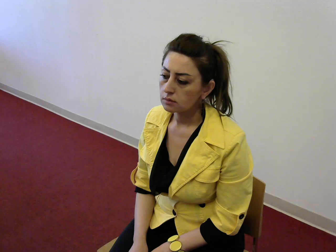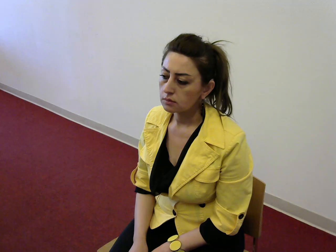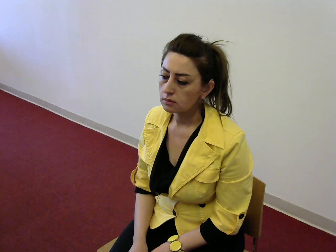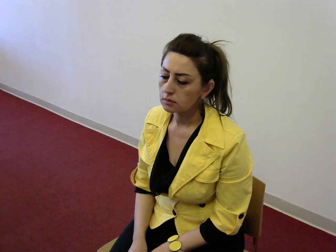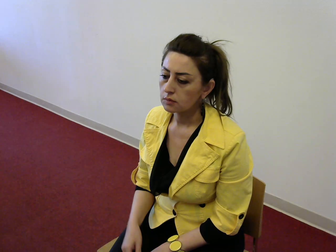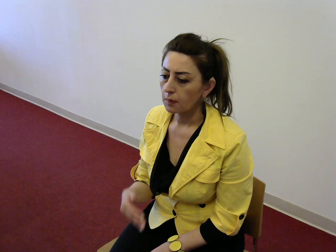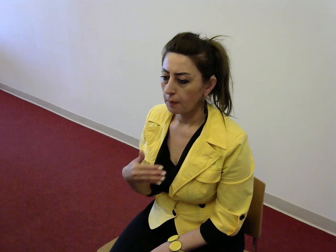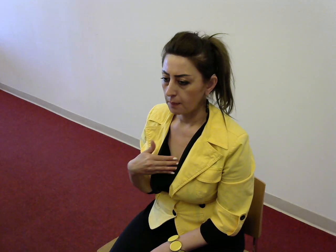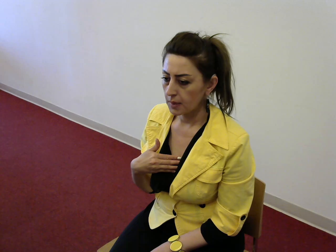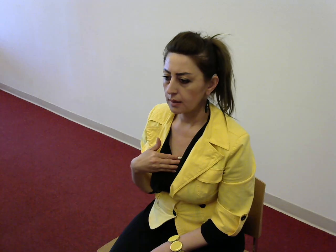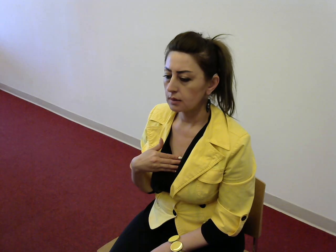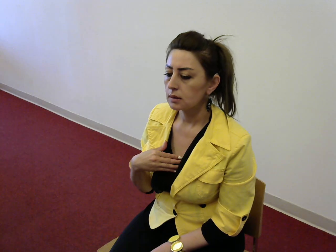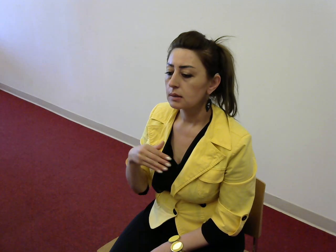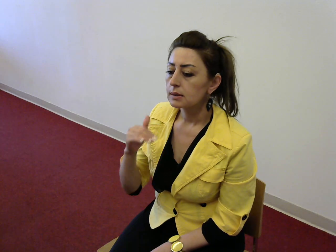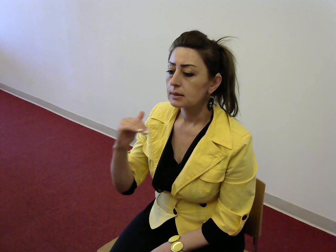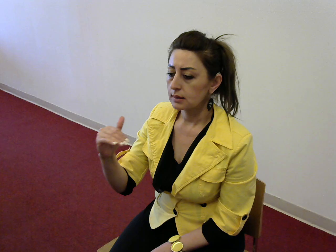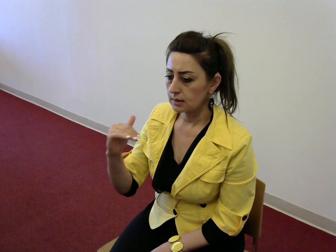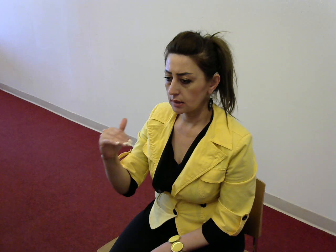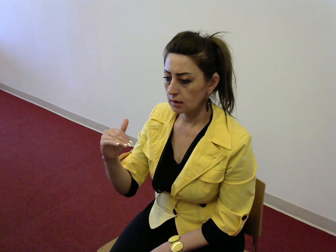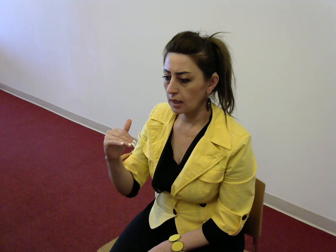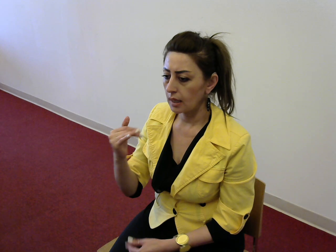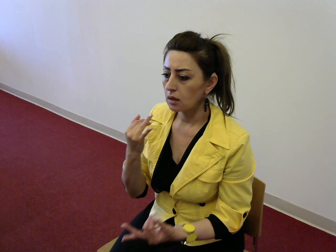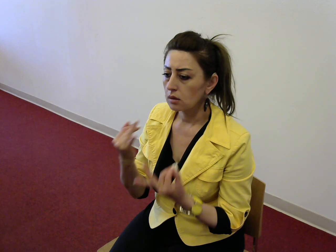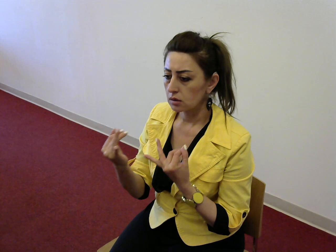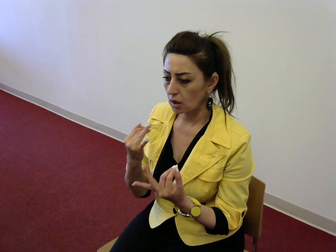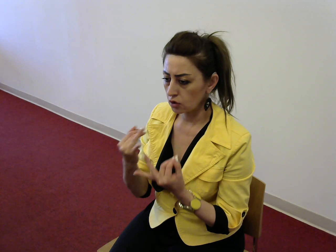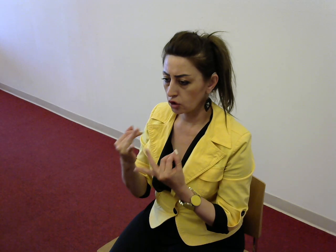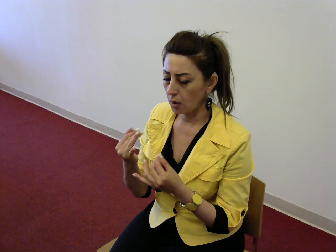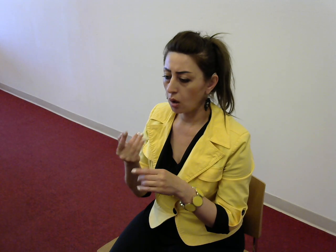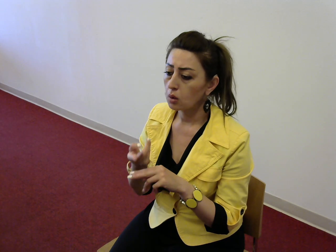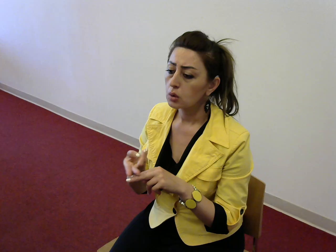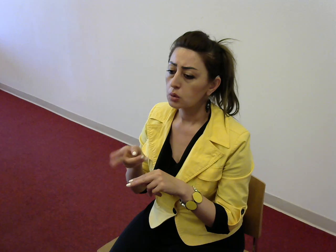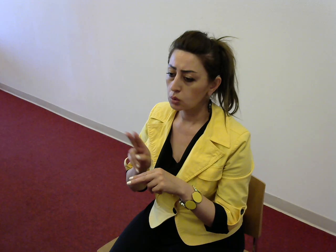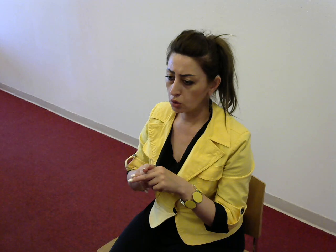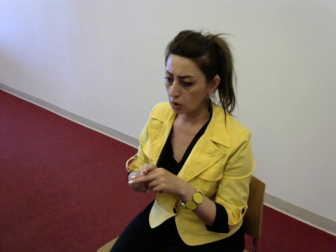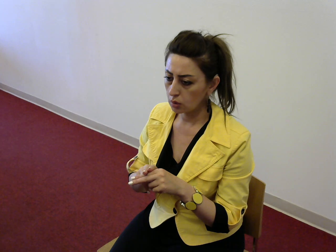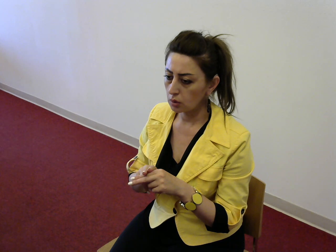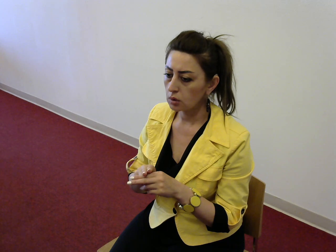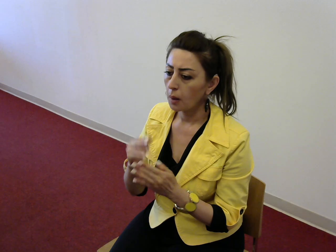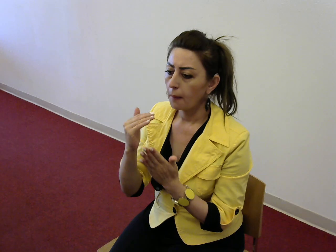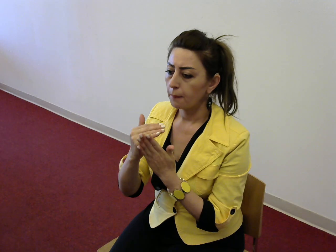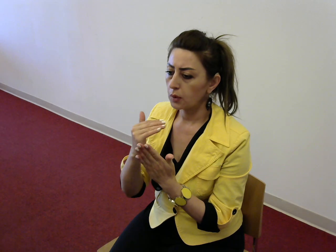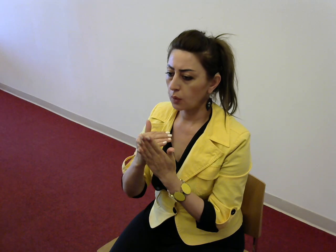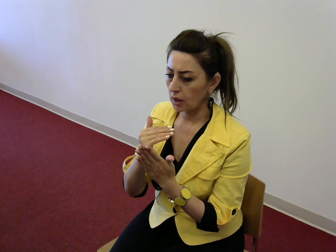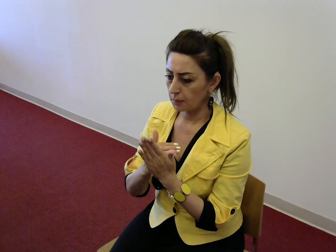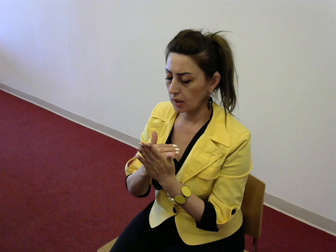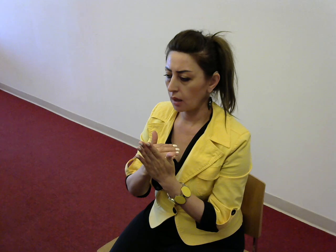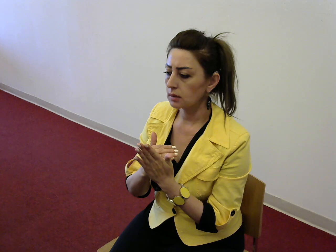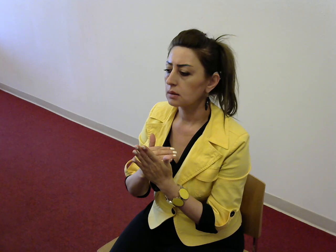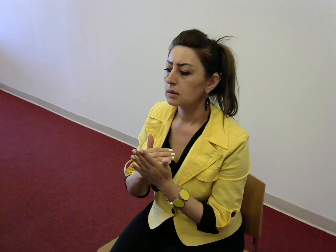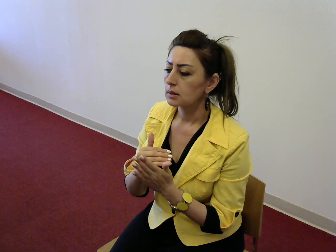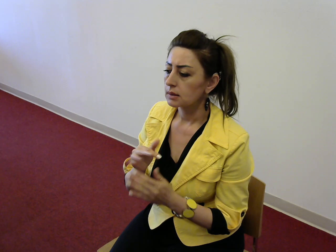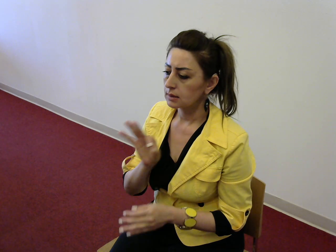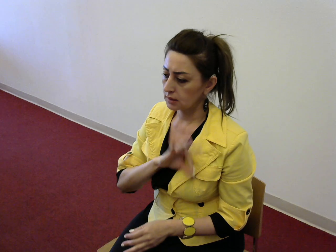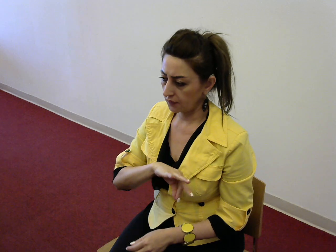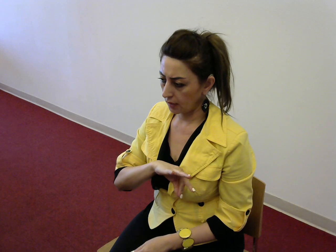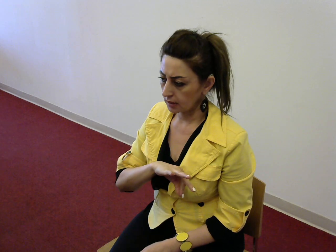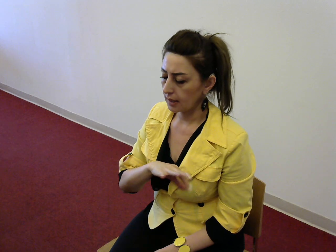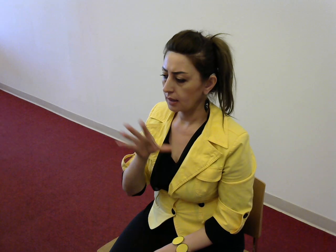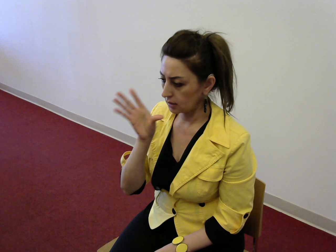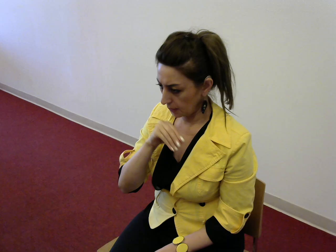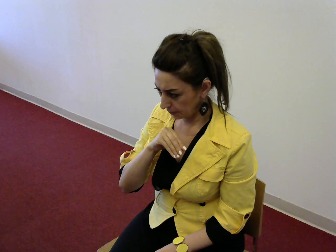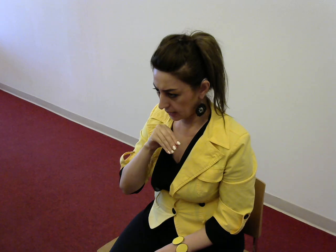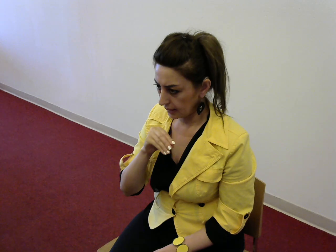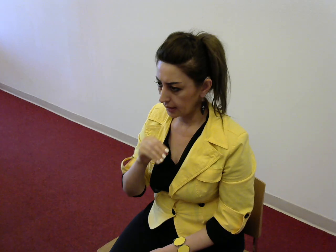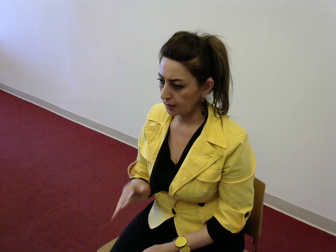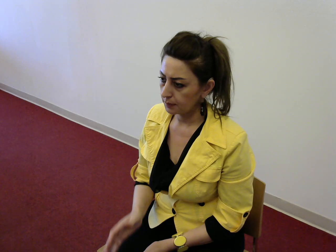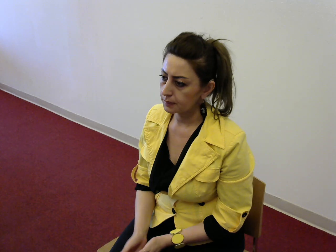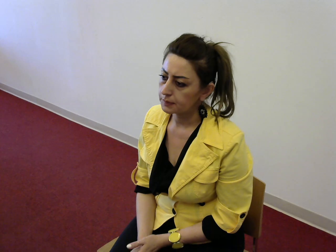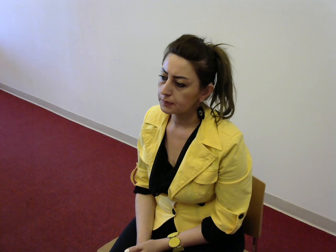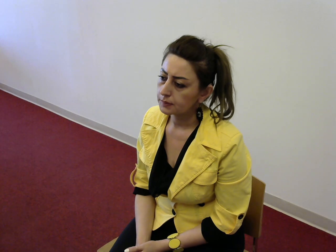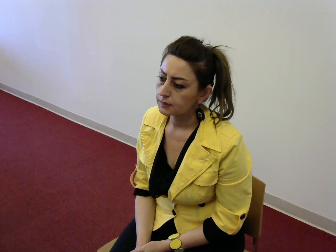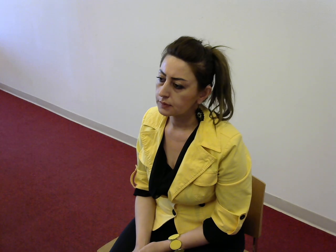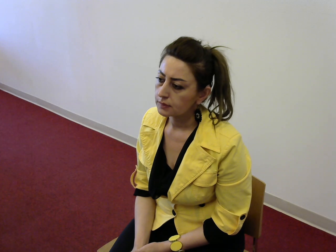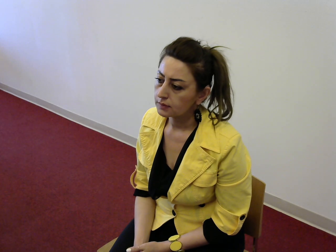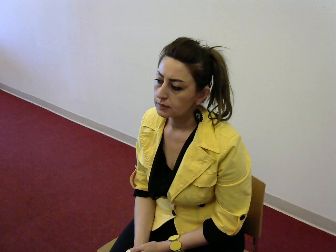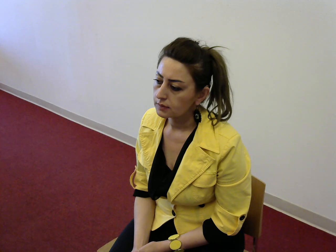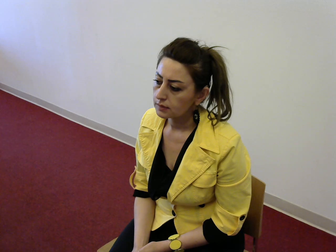Mən sizinlə danışmaq üçün proqramdan istifadə edə bilərəm